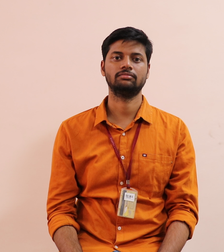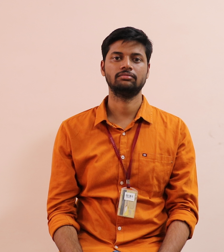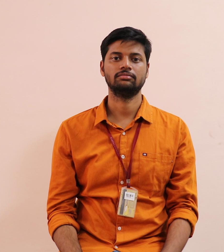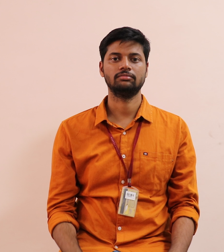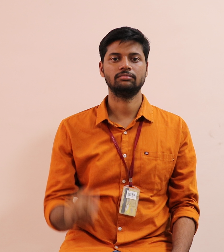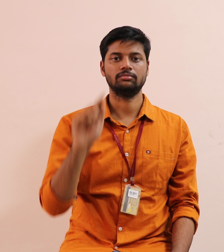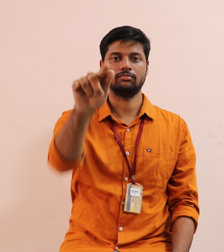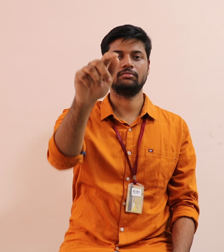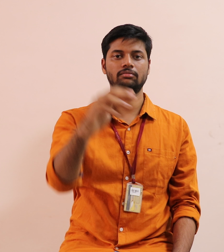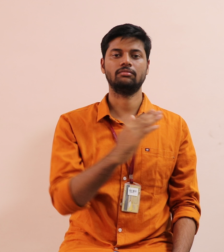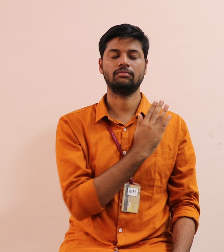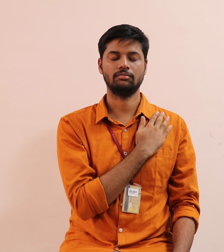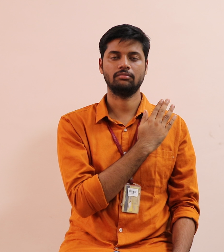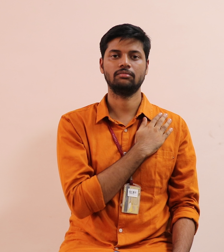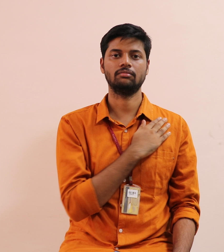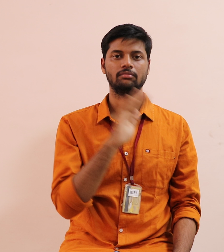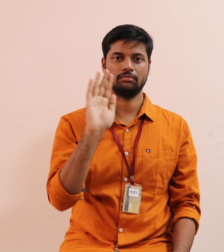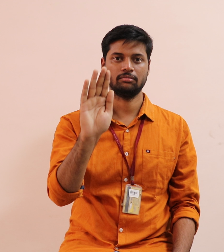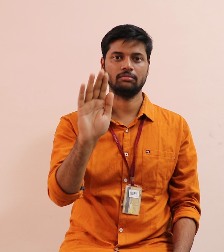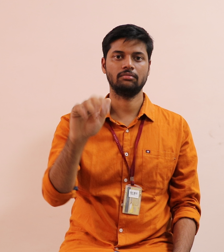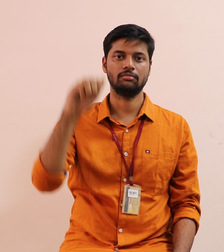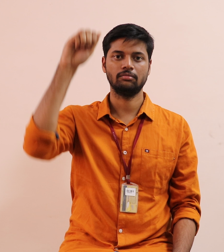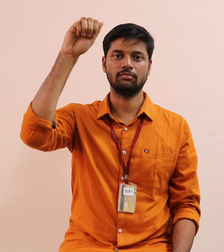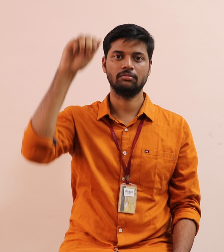take care of yourself